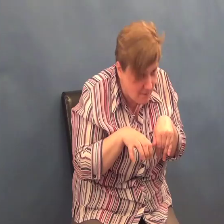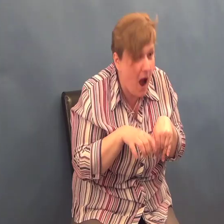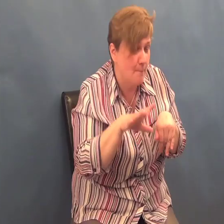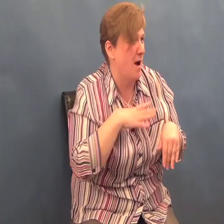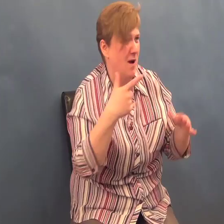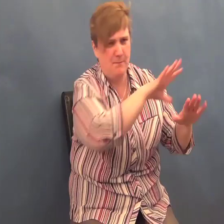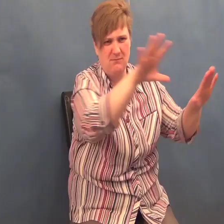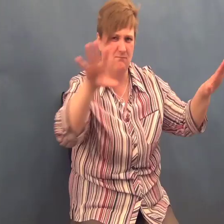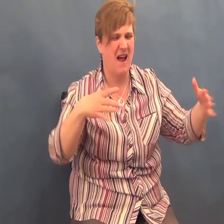Była duża przestrzeń.